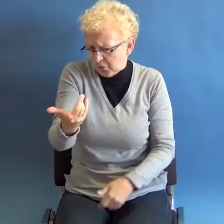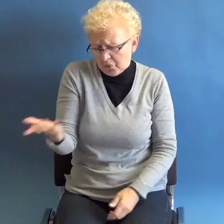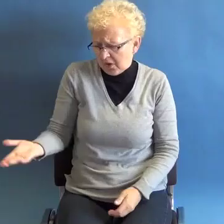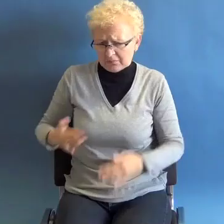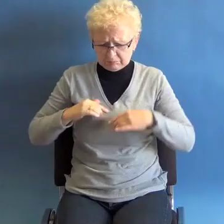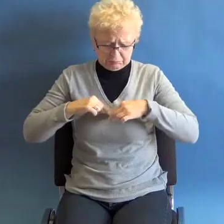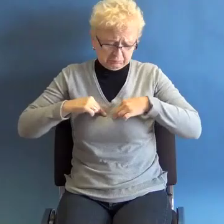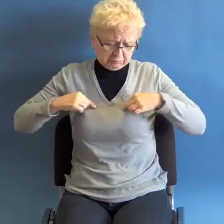Taki dekolt.